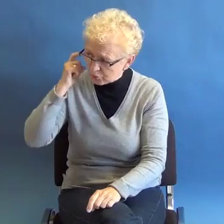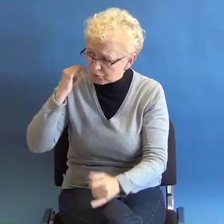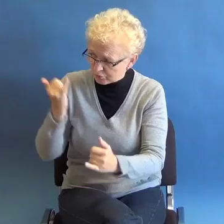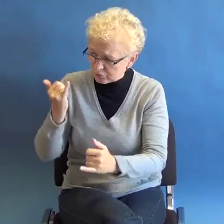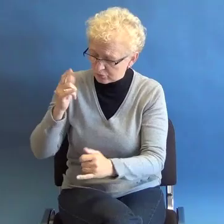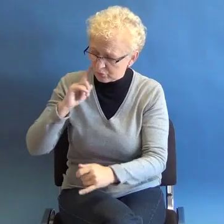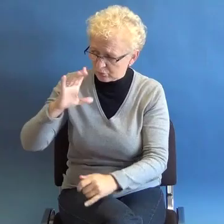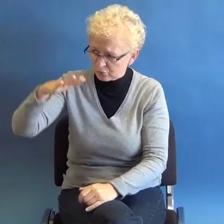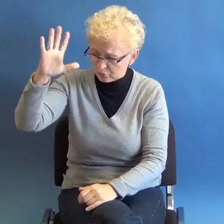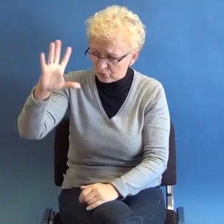Wysoki, ładny chłopak.